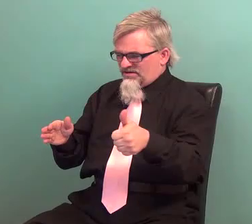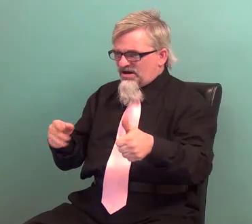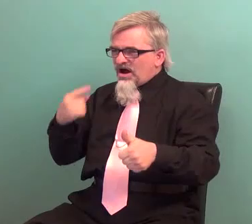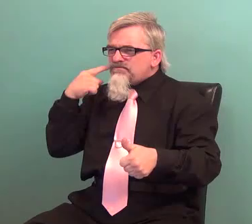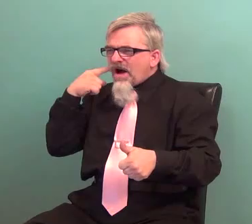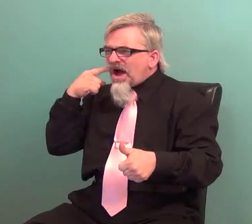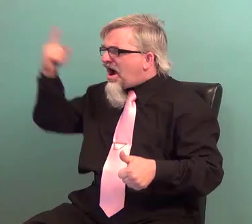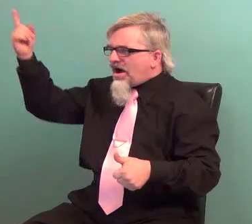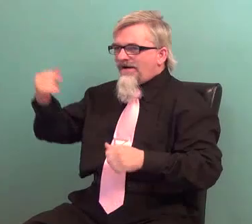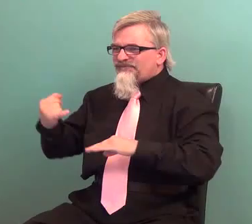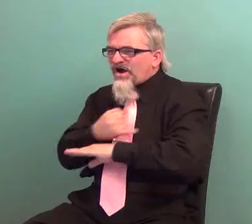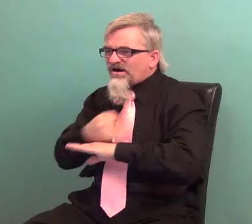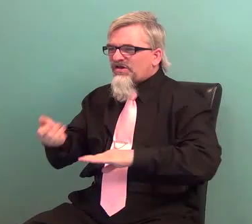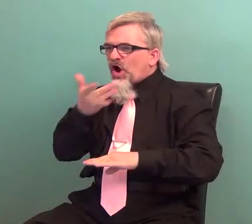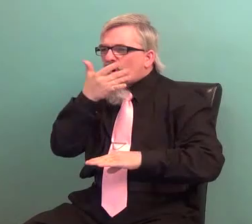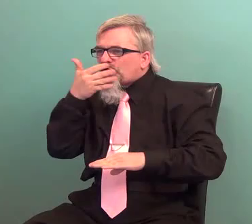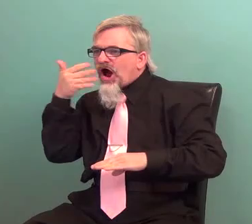Tam jest zabawa, wesele, kolorowo...